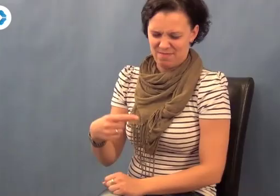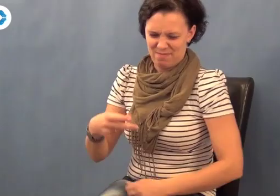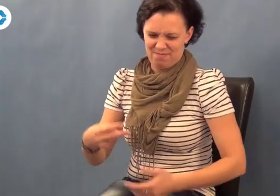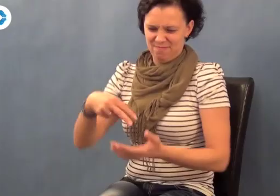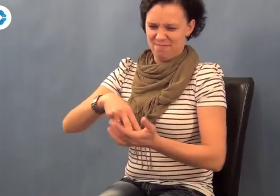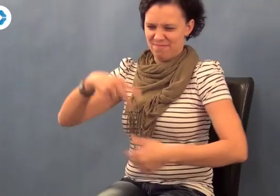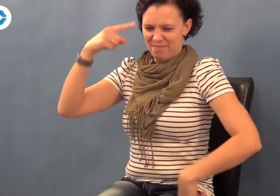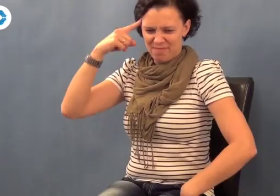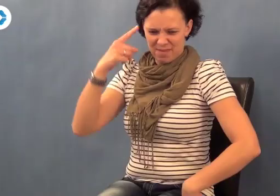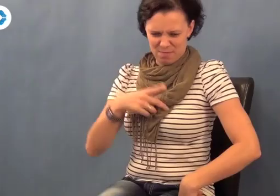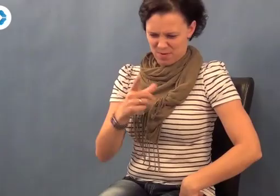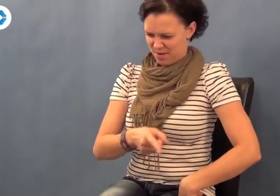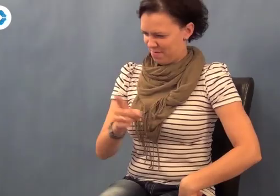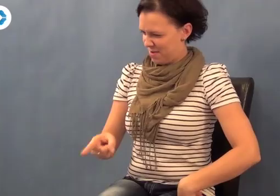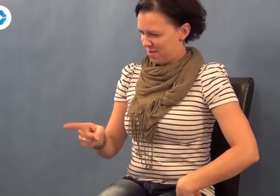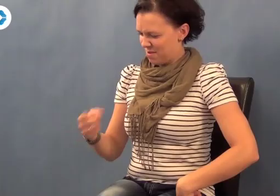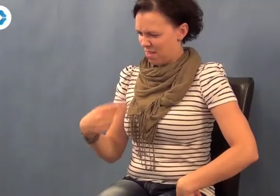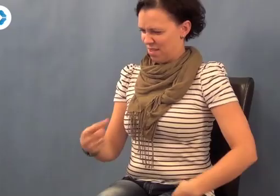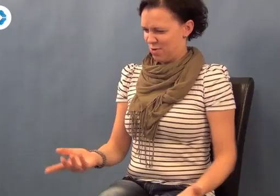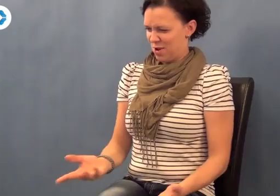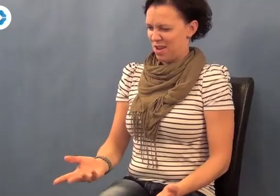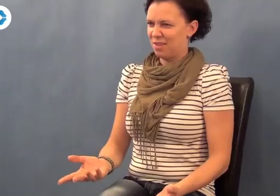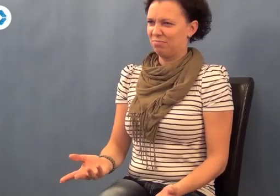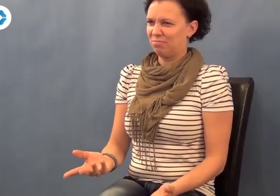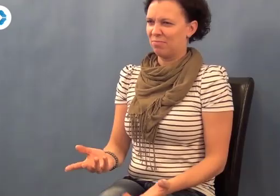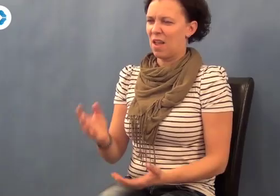Stoi, myśli: "Było... jeden, dwa, trzy! Jednego brakuje, gdzie jest?"